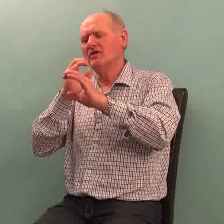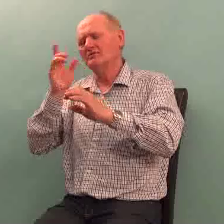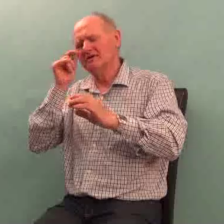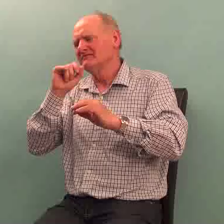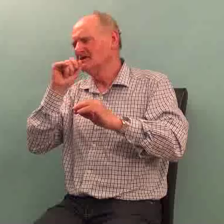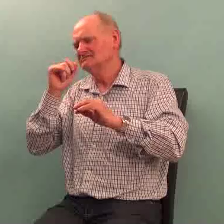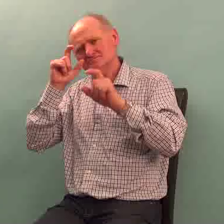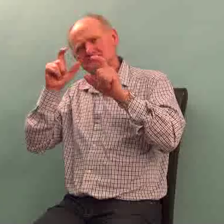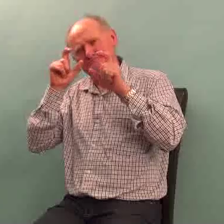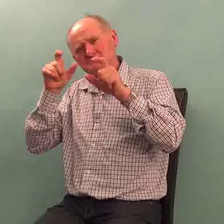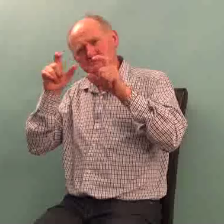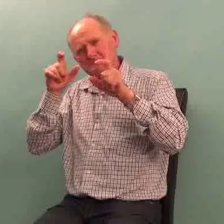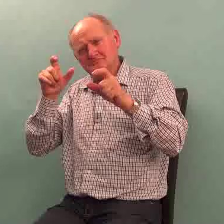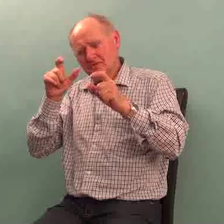Cały czas miał otwarte oczy.